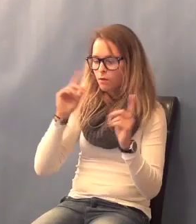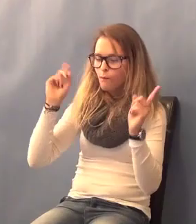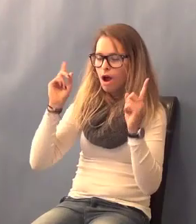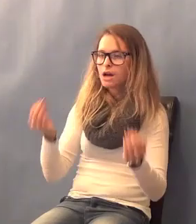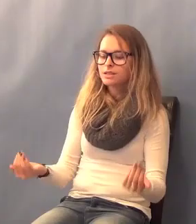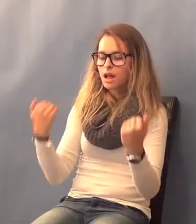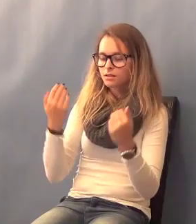Uwaga, sanki.